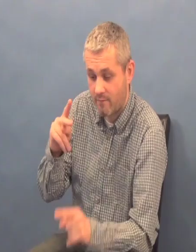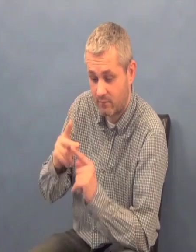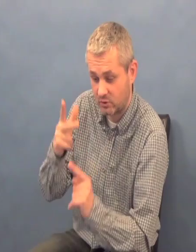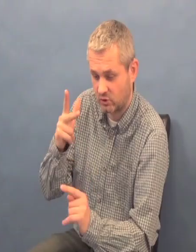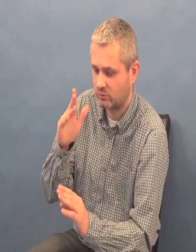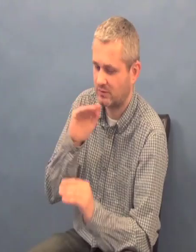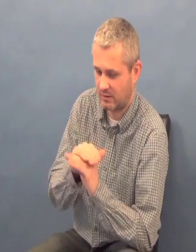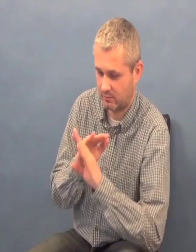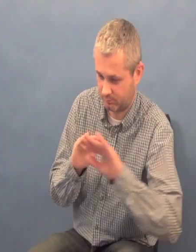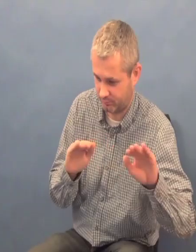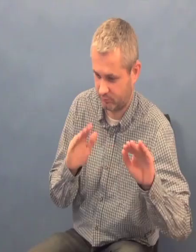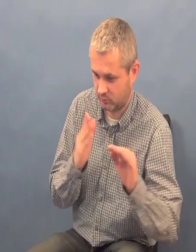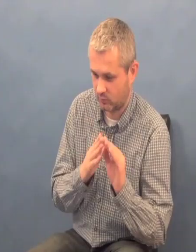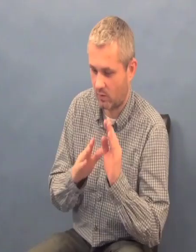Dwudziesty trzeci zajęty, więc zostawiamy.